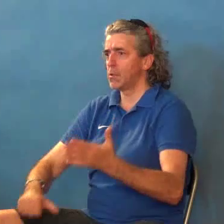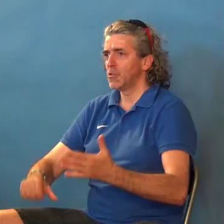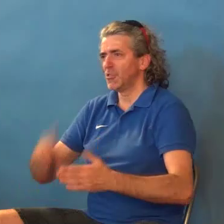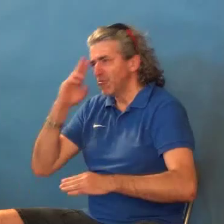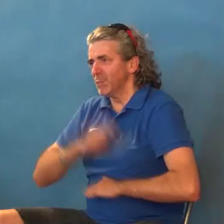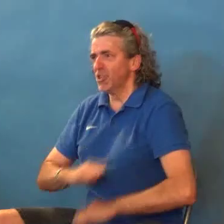Został zabrany.